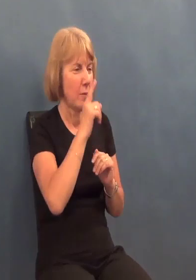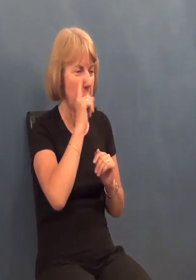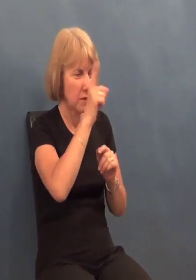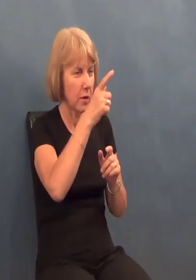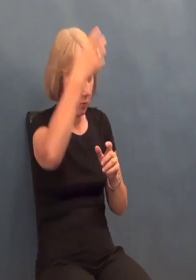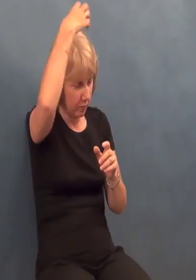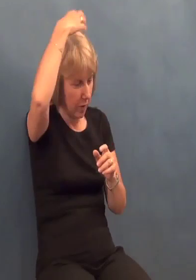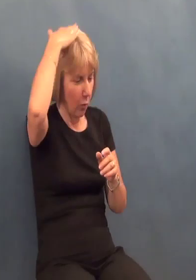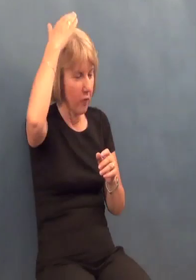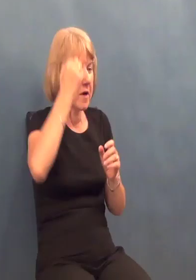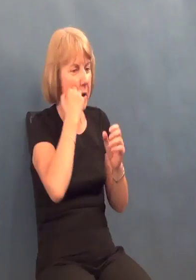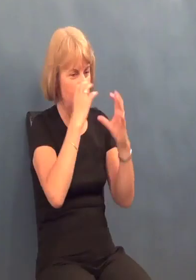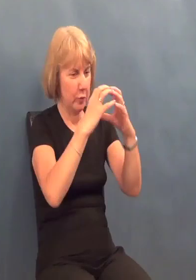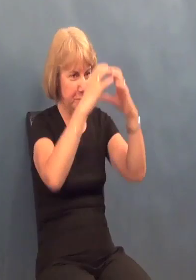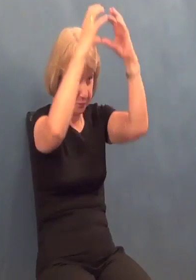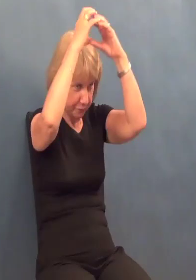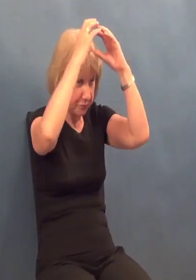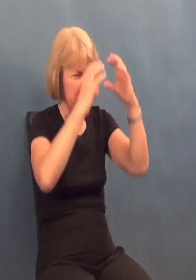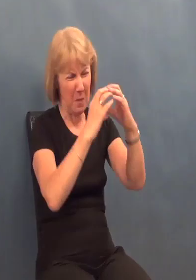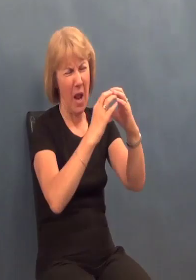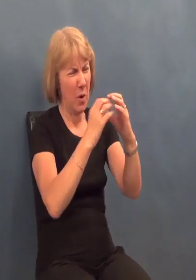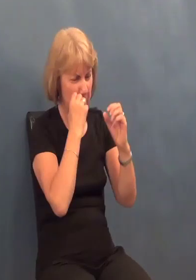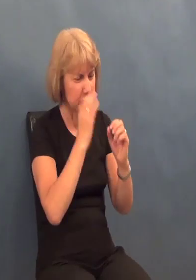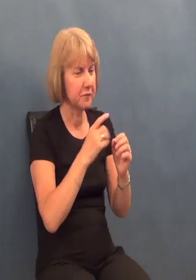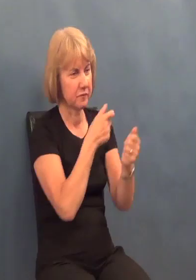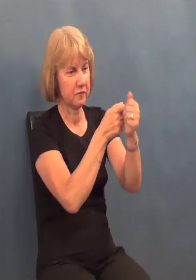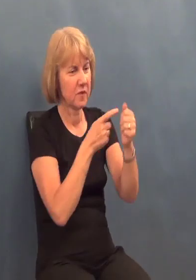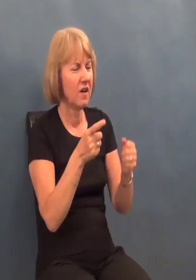Chłopiec każe dużemu położyć sobie na głowie małe jabłko.